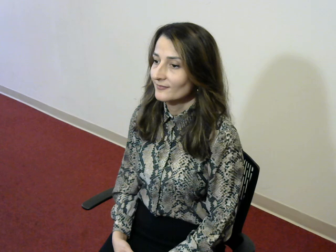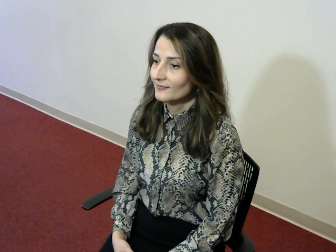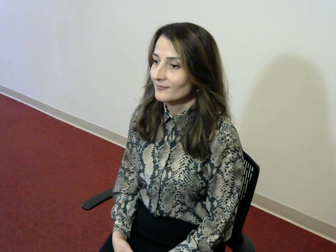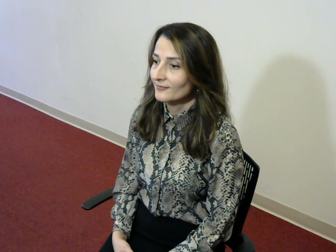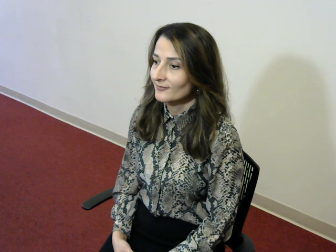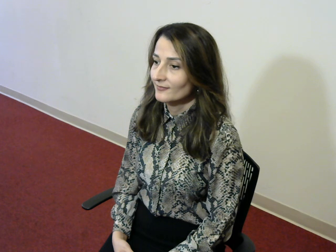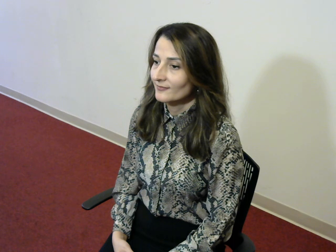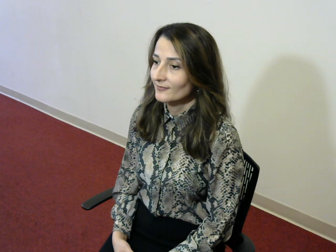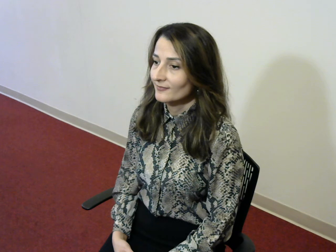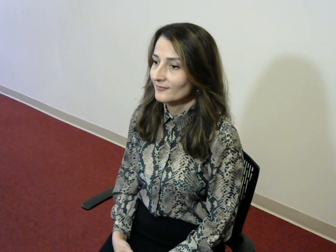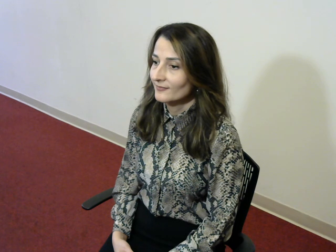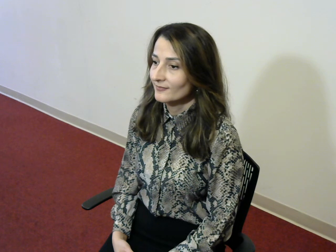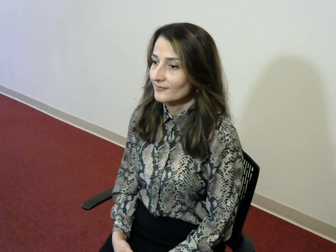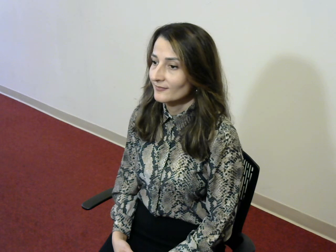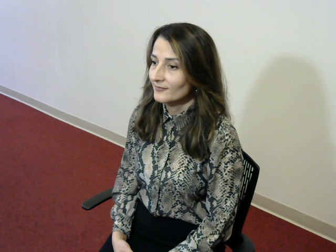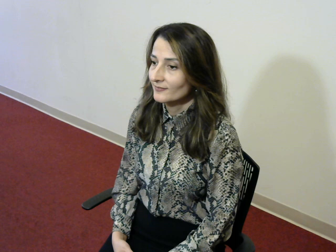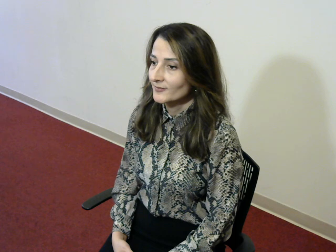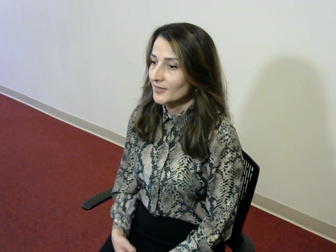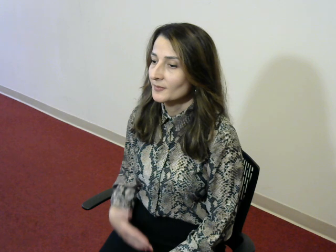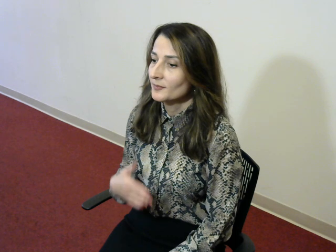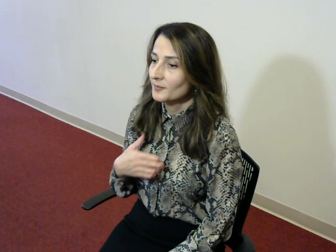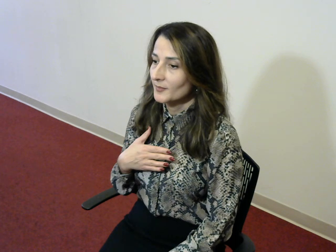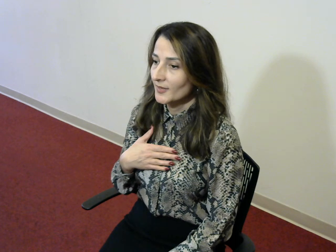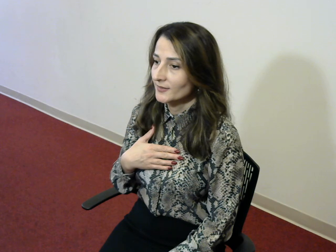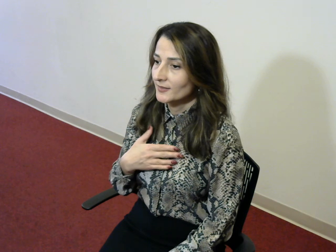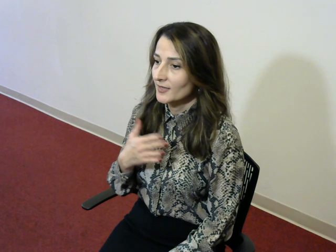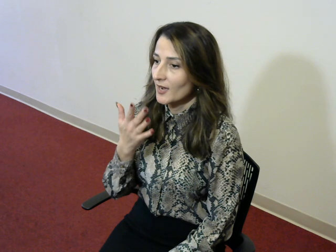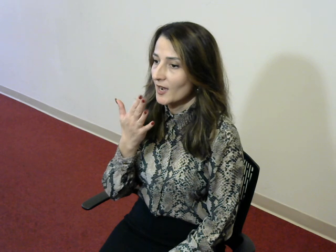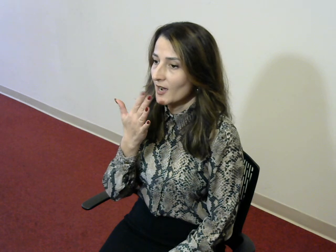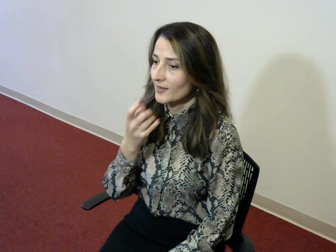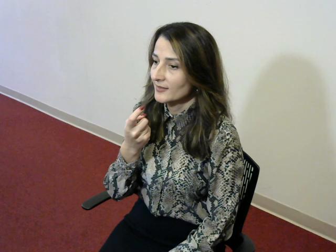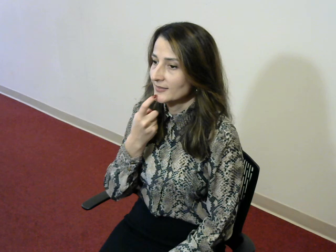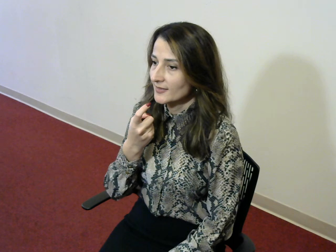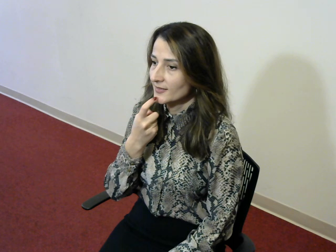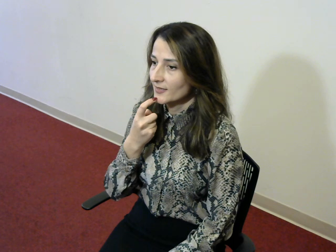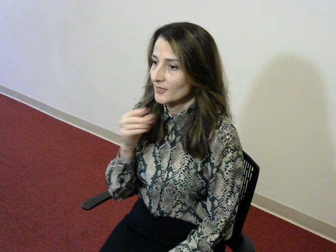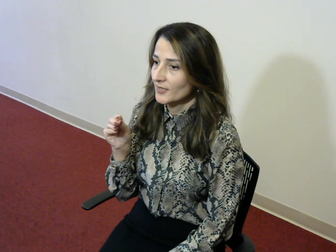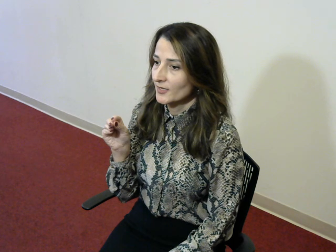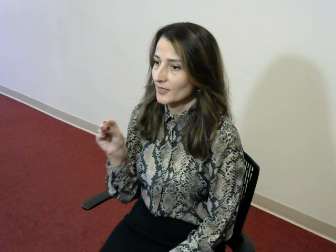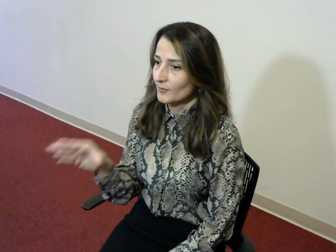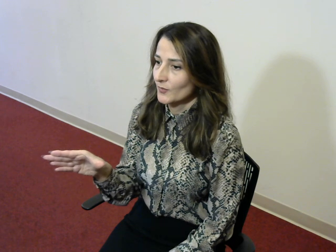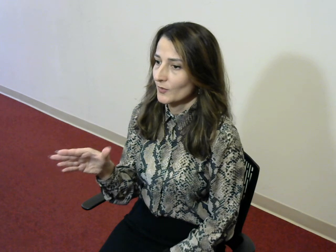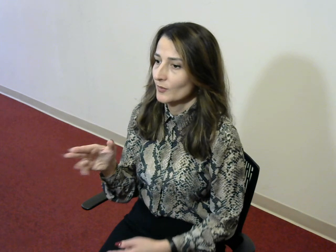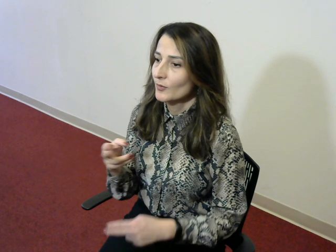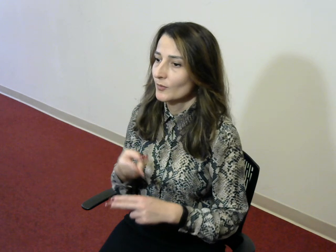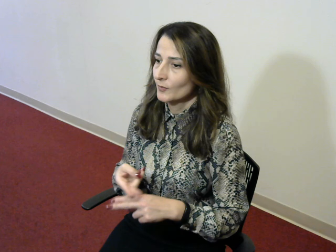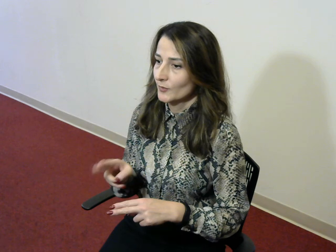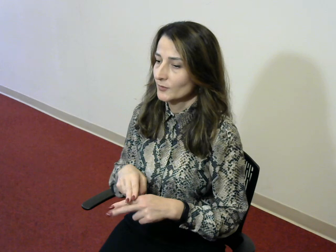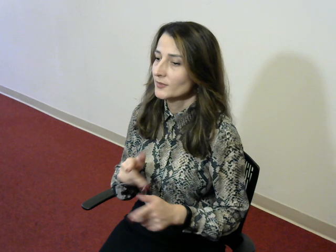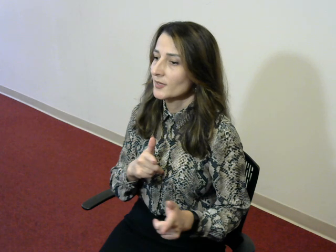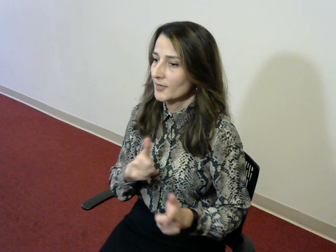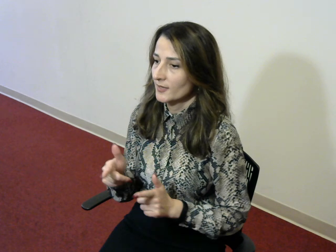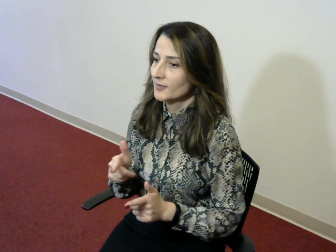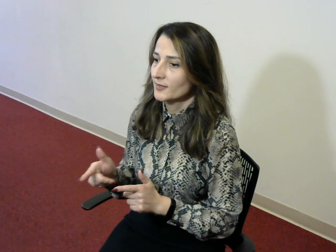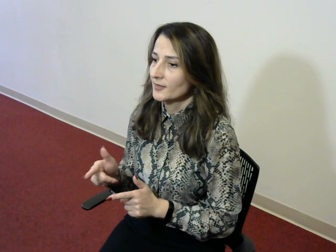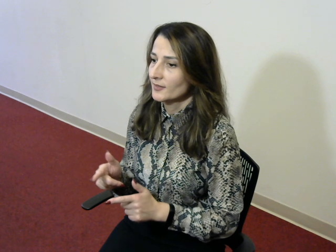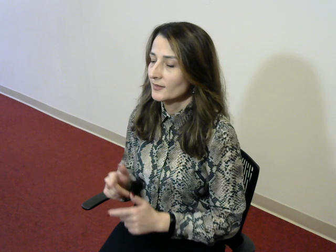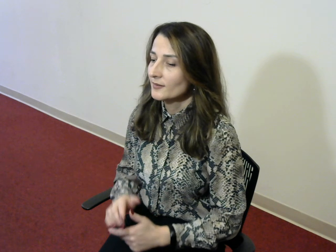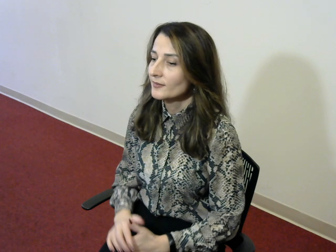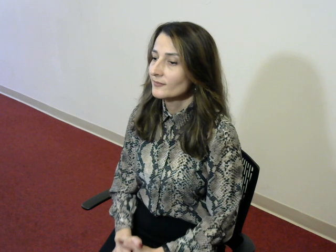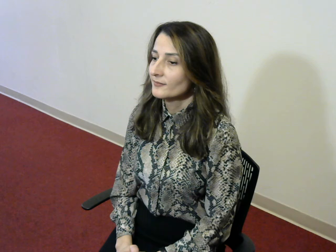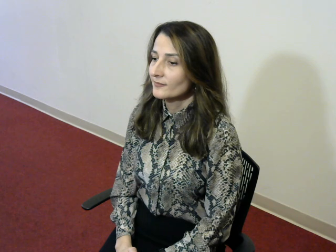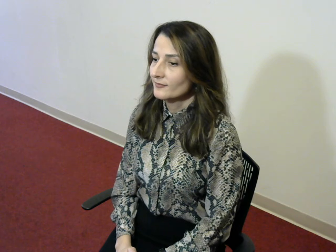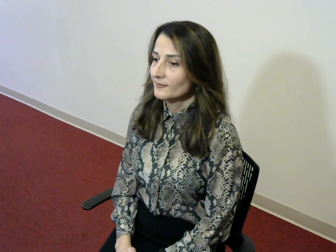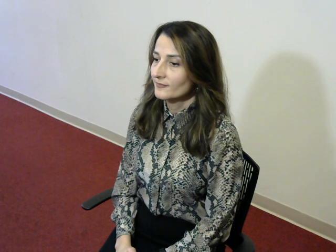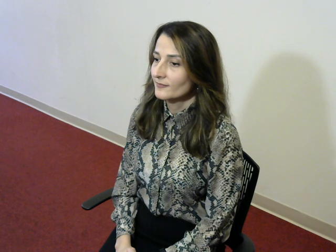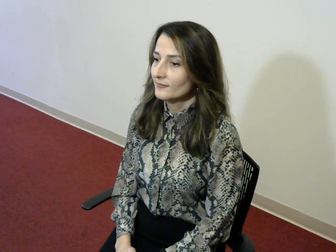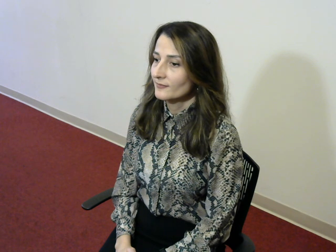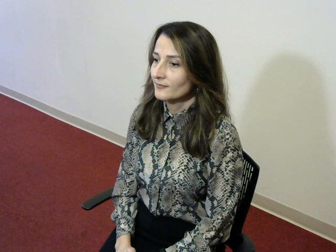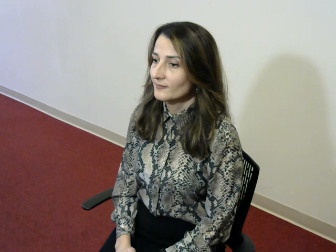Mən xarici dil diplom üçün hazırlaşıram